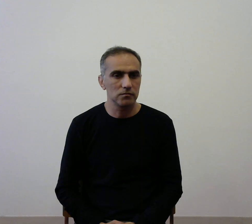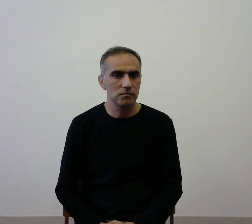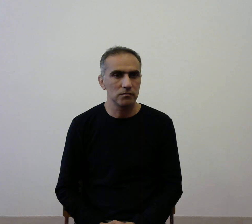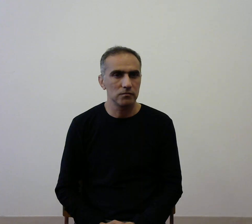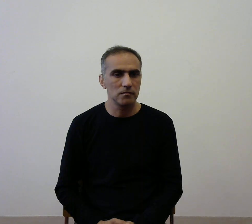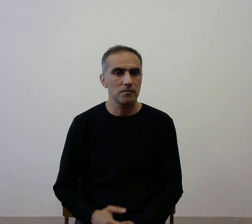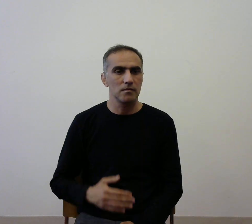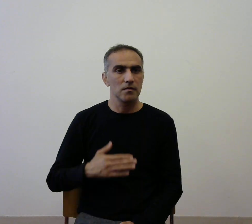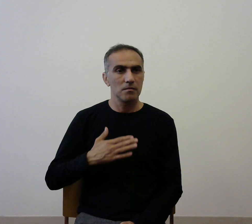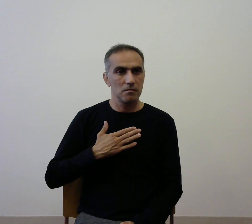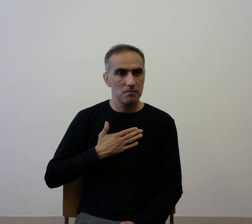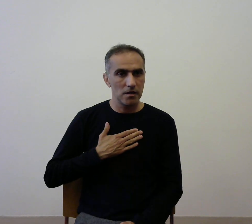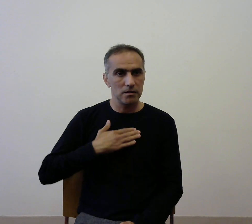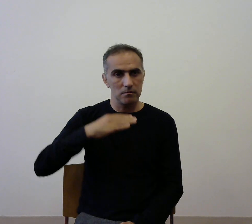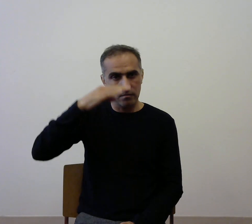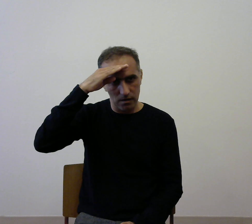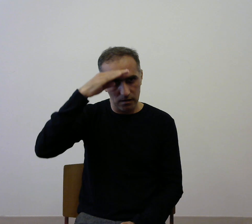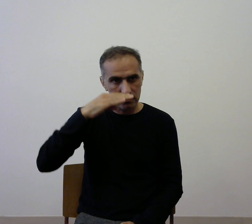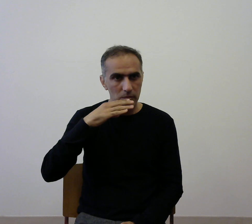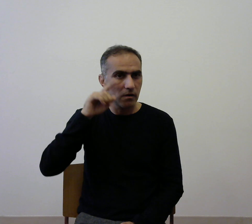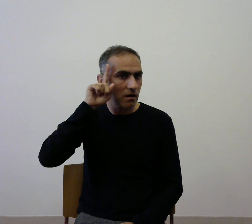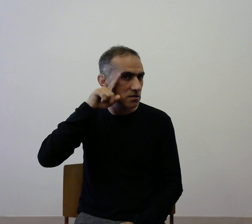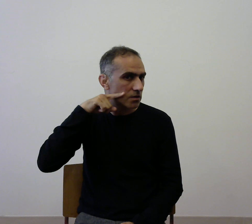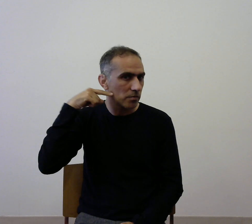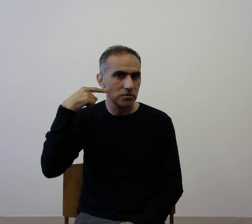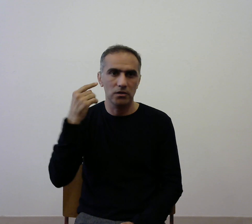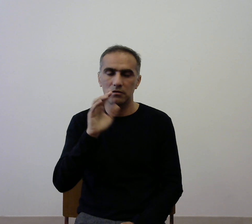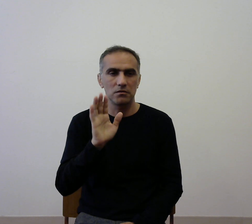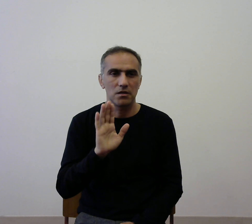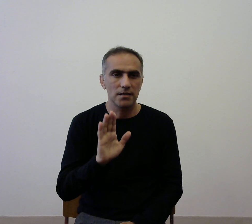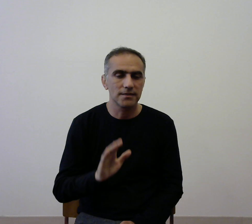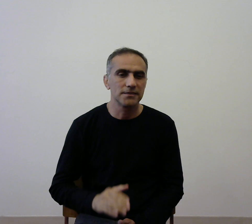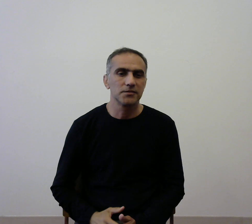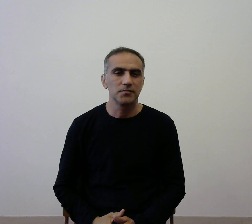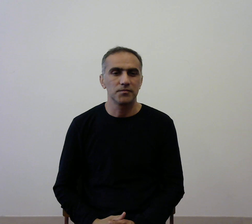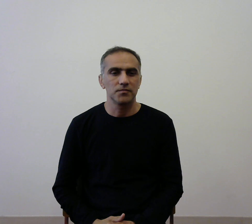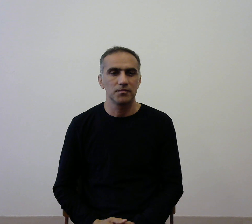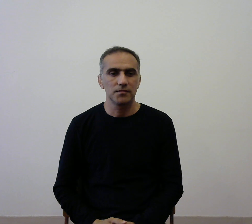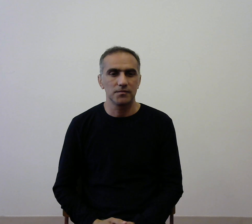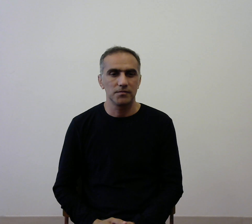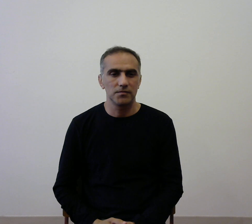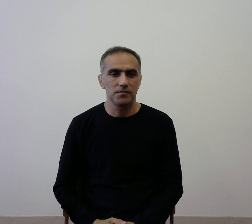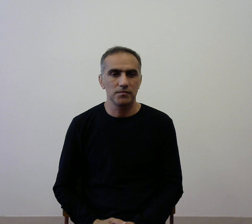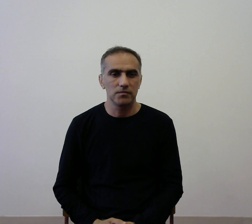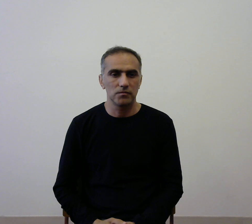Mənim atam azərbaycanlı deyil